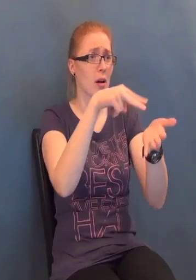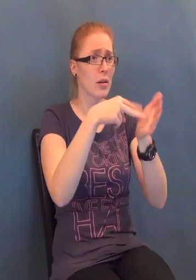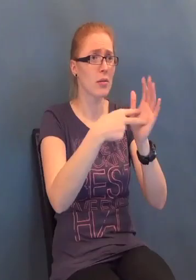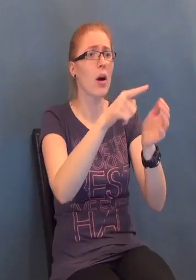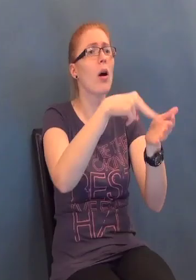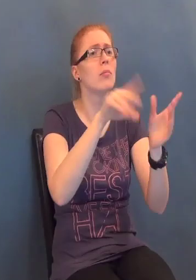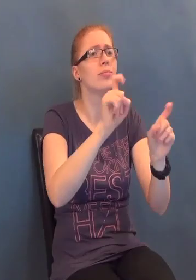A ty ten taniec...